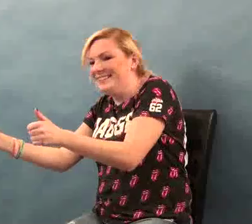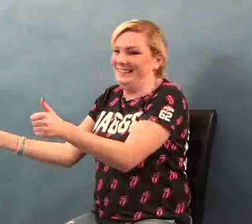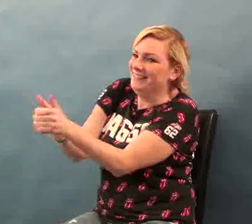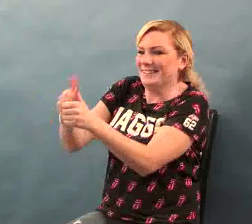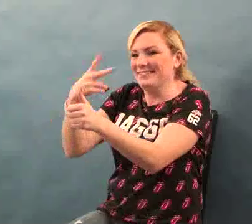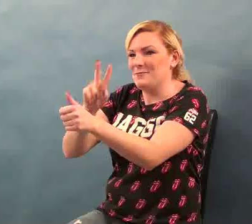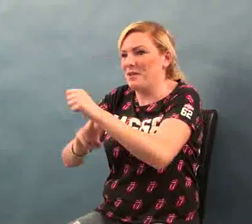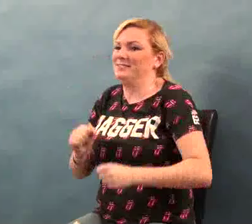Policjant znowu idzie za nimi.